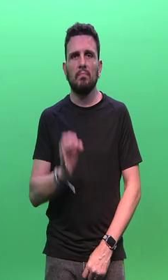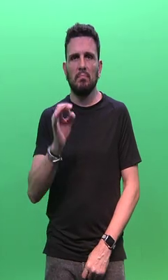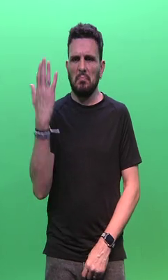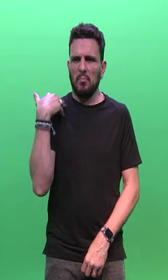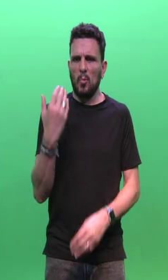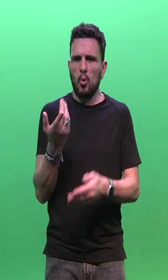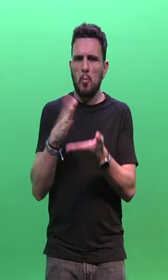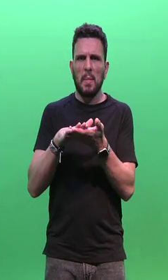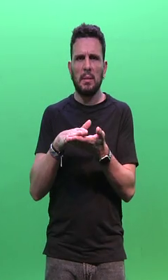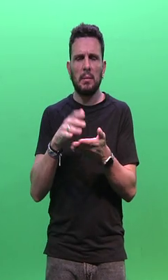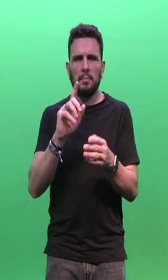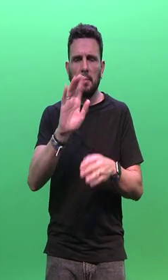Sí, fa un mes. No. no.